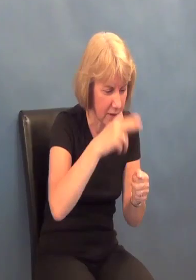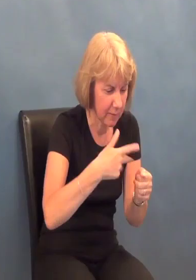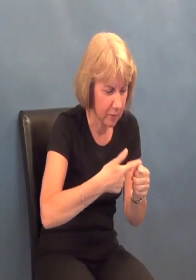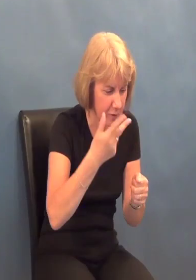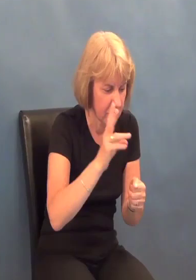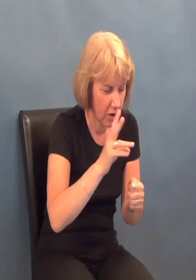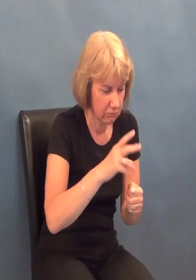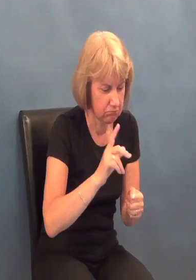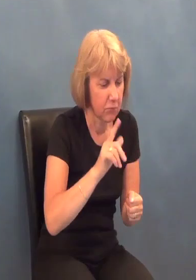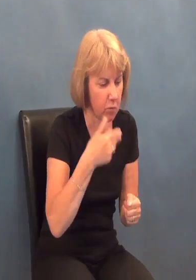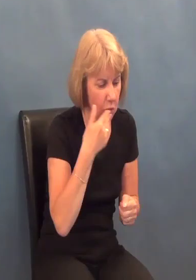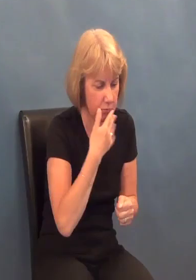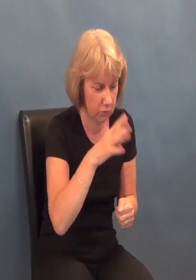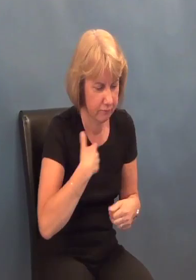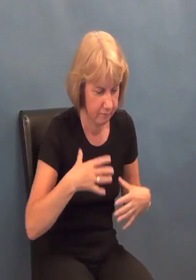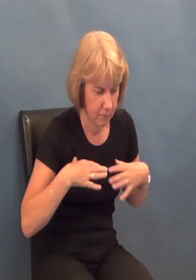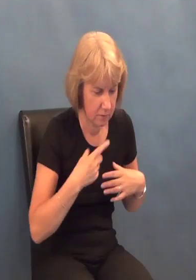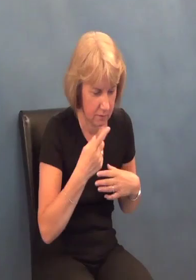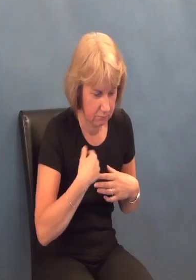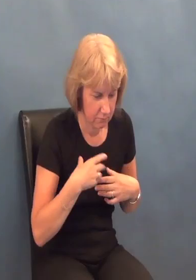We wtorek dwudziestego trzeciego po południu mogę, mam wolne.